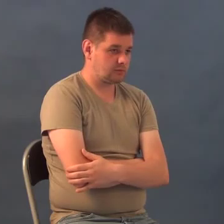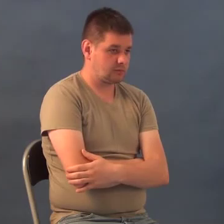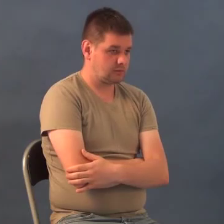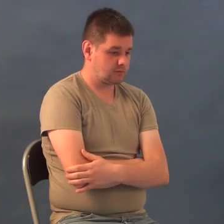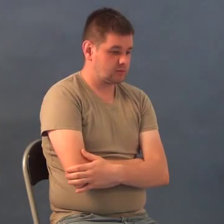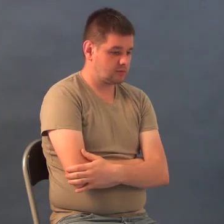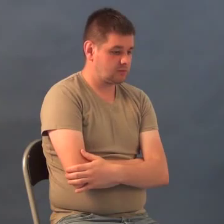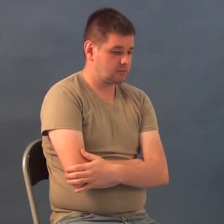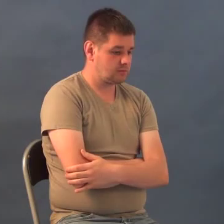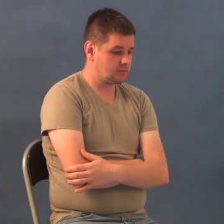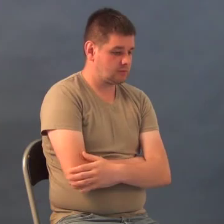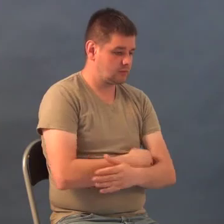Więc posprzątam wszystko i potem odpocznę.